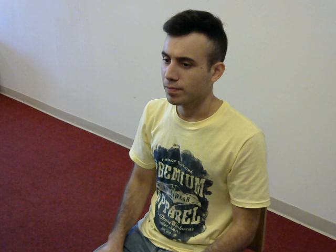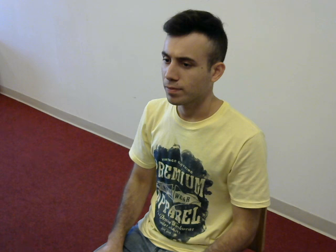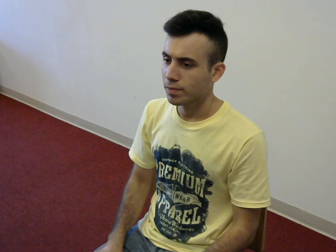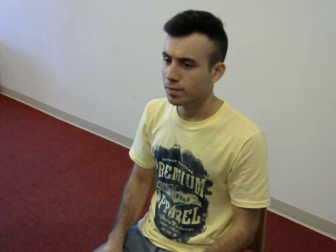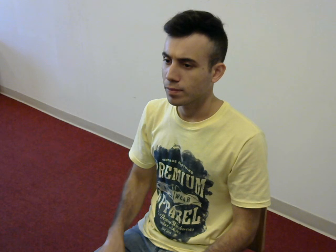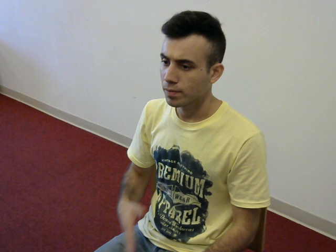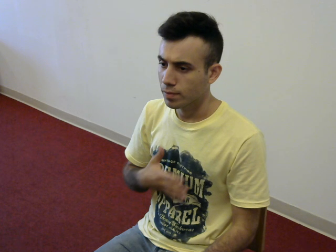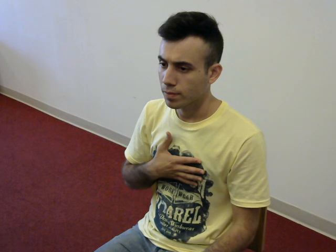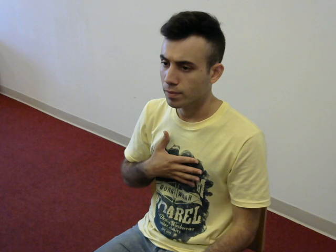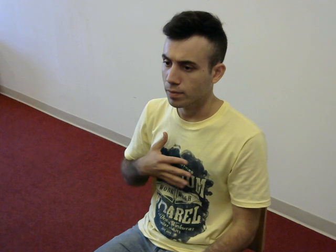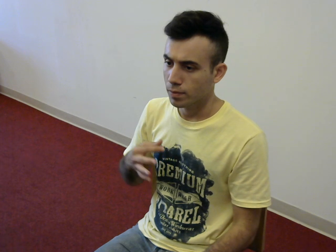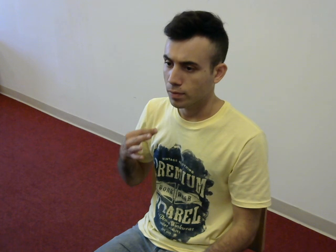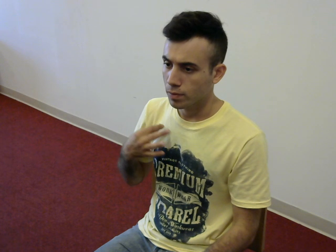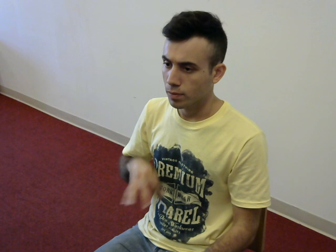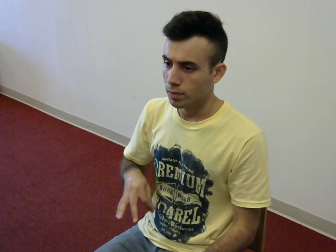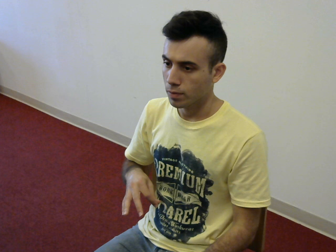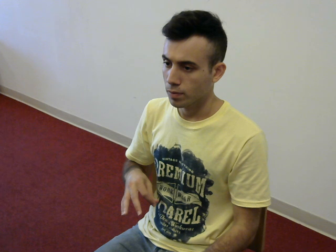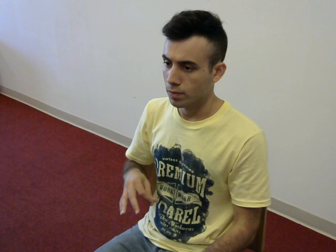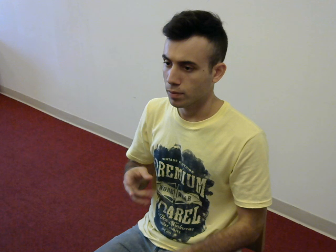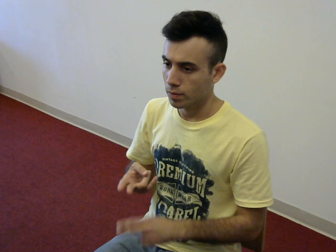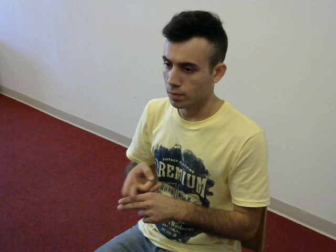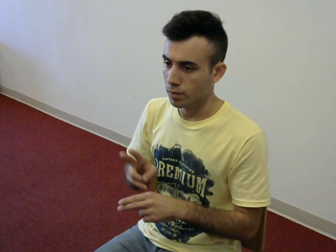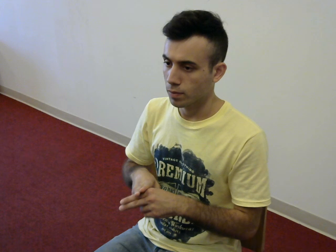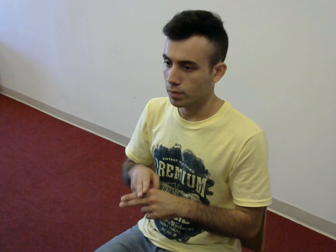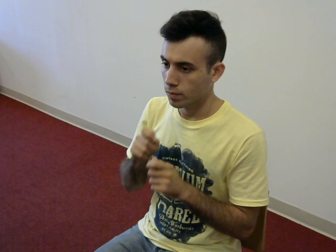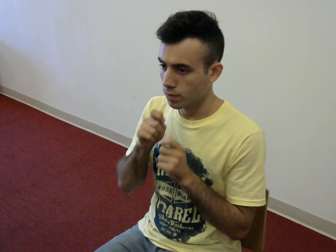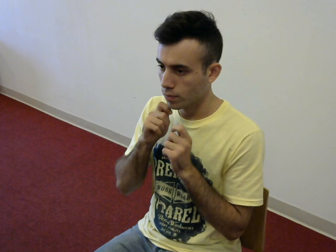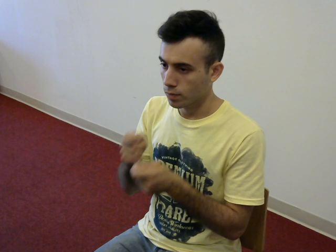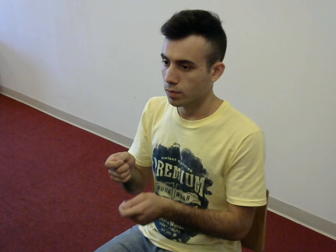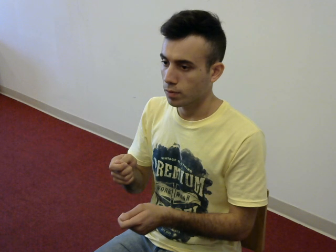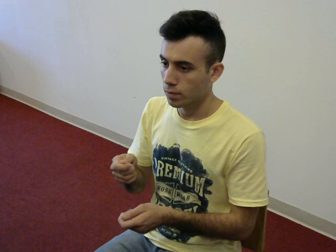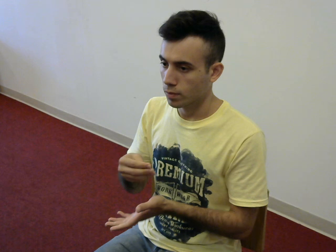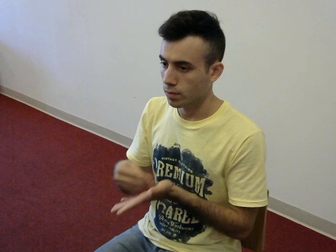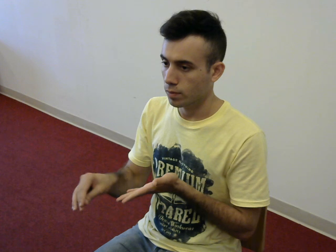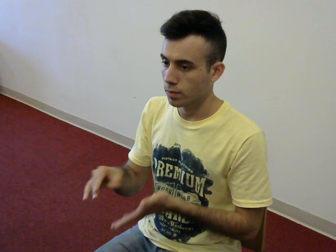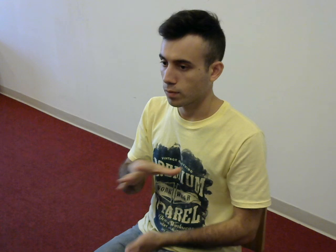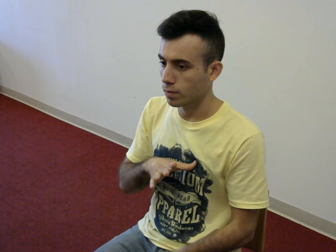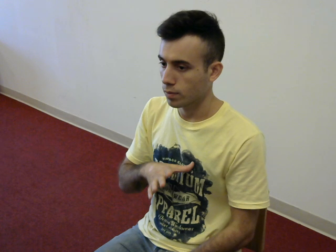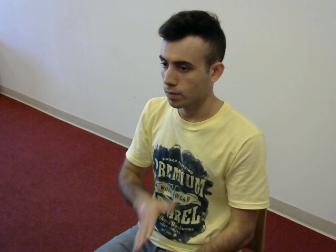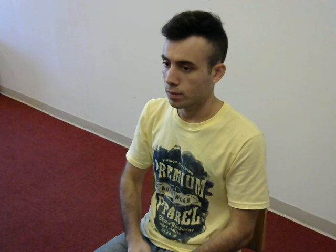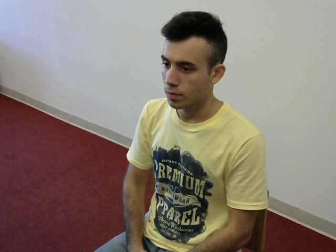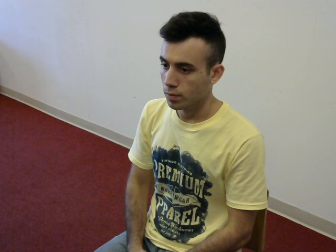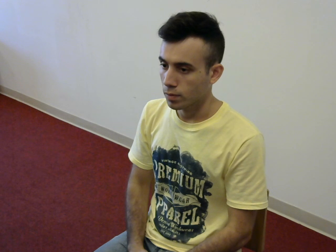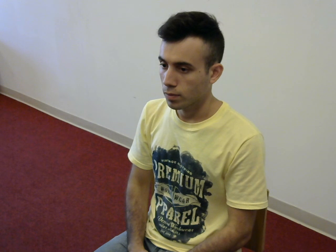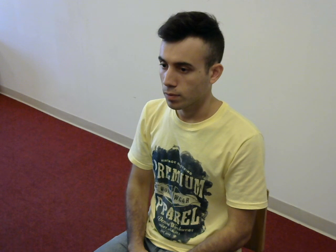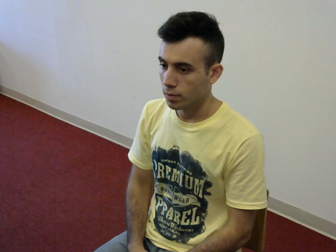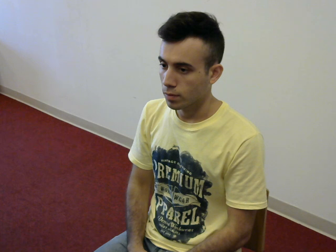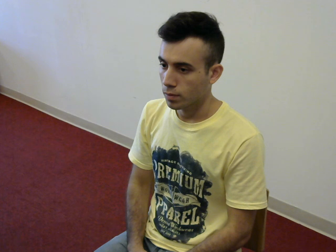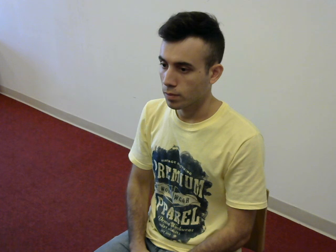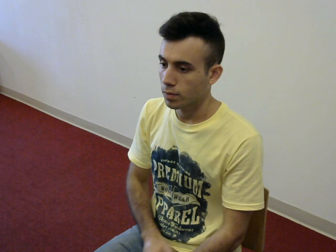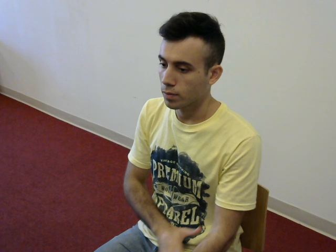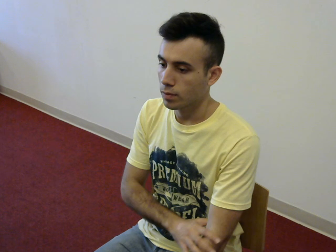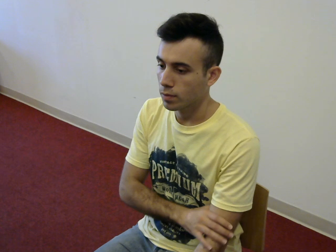Mən oğlum üçün hədiyyə almışam